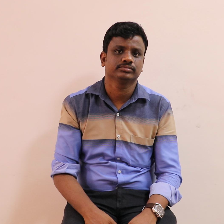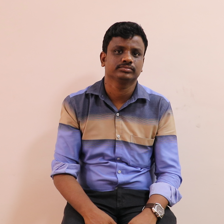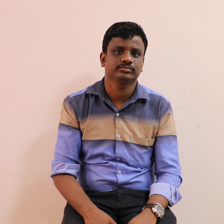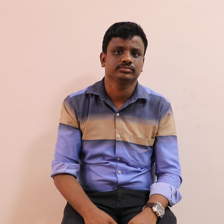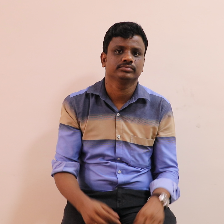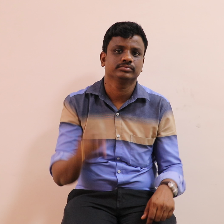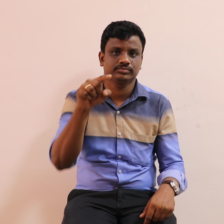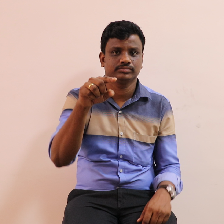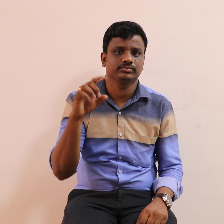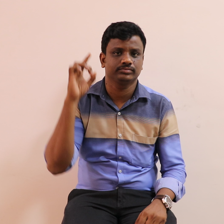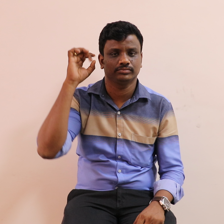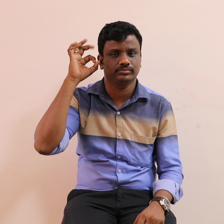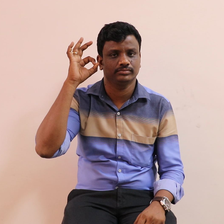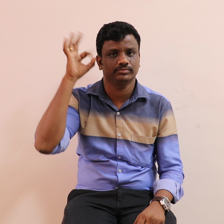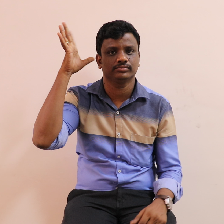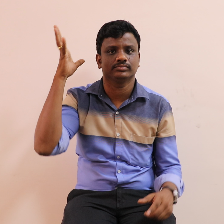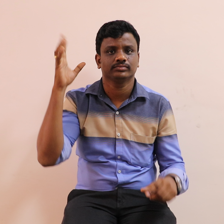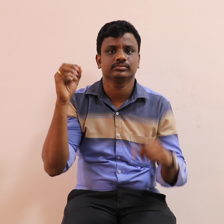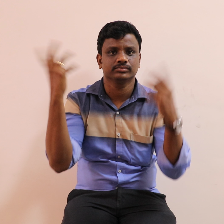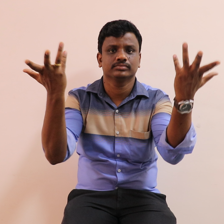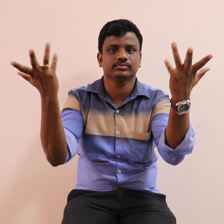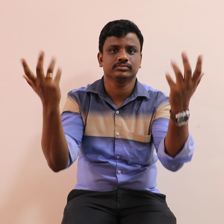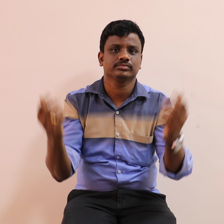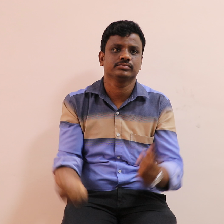why are you angry